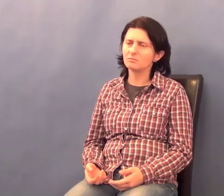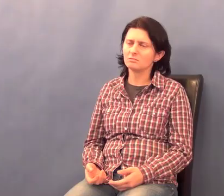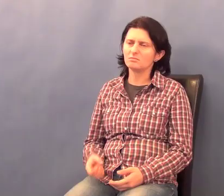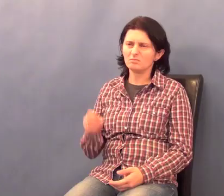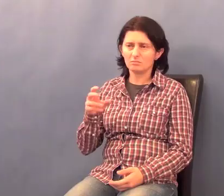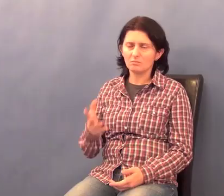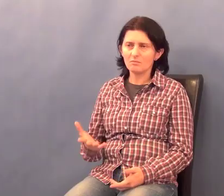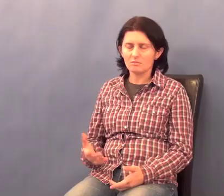Tak, tak.